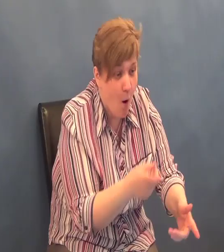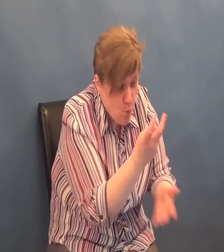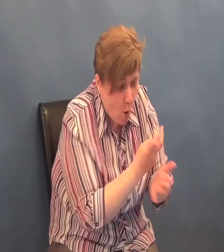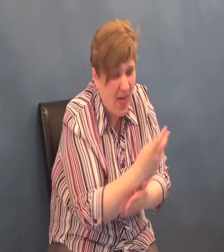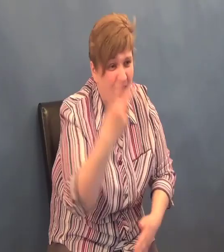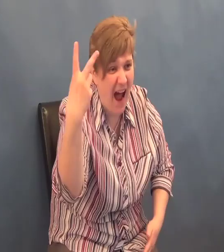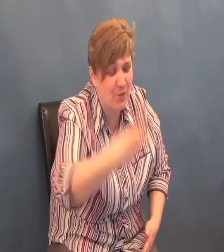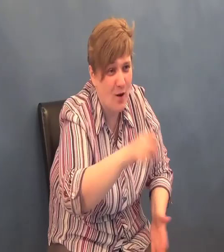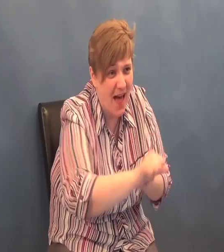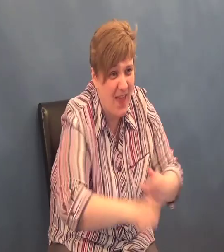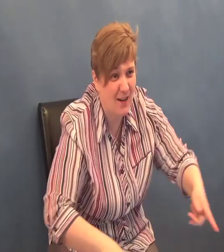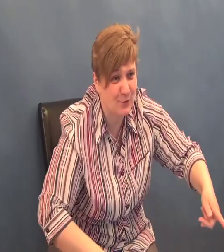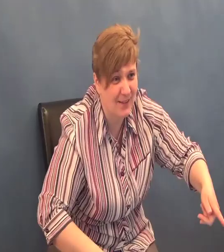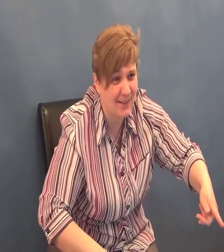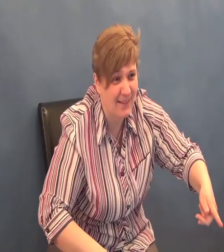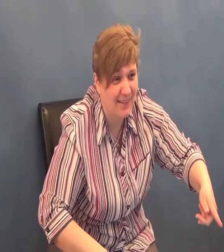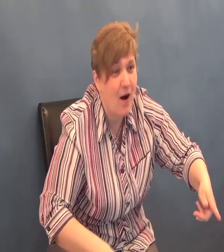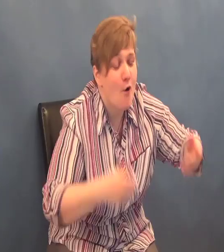Luty, dwa tysiące jedenastego?